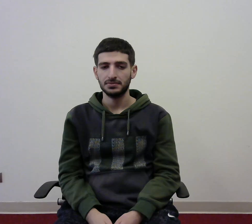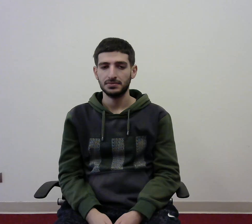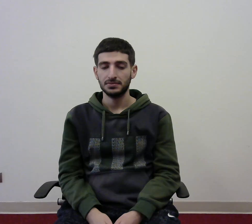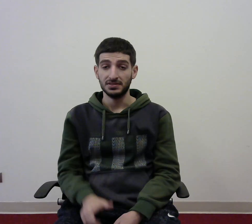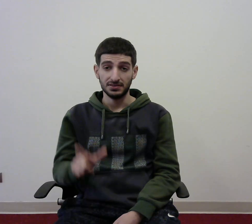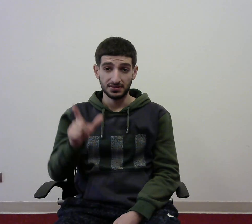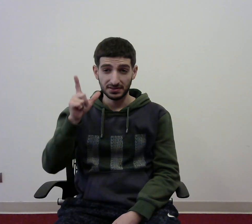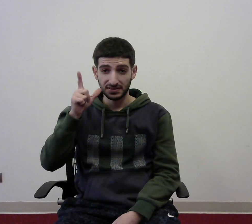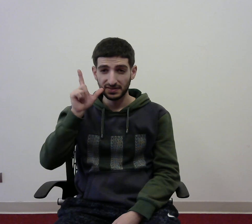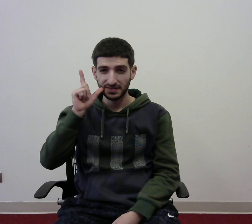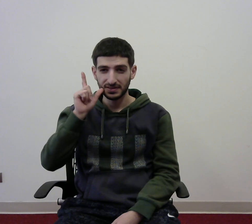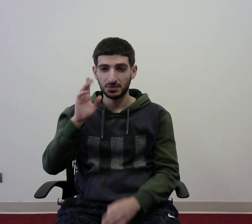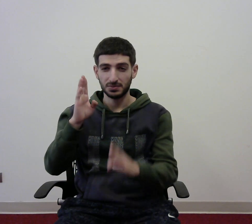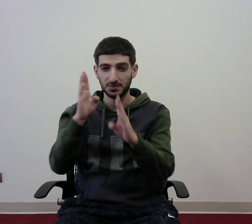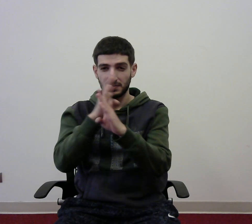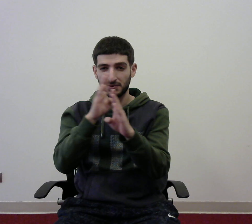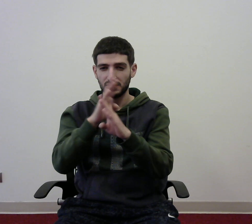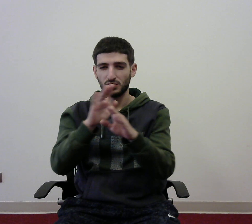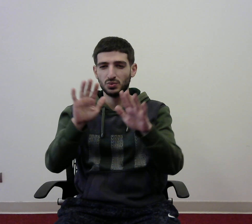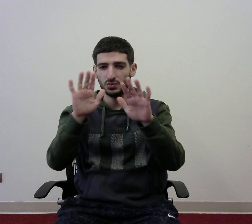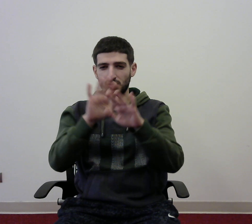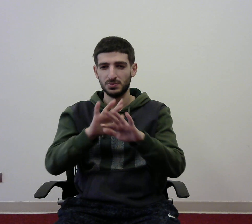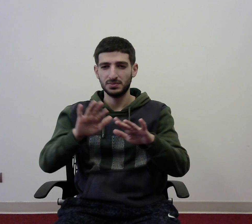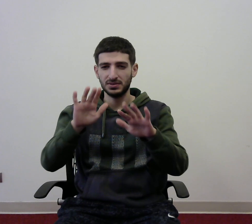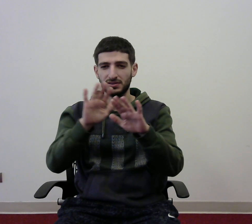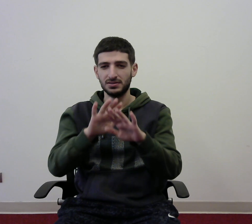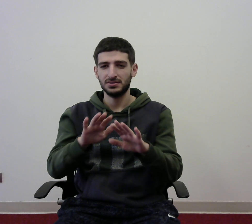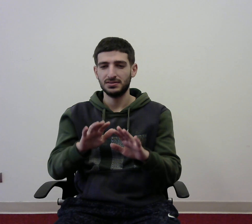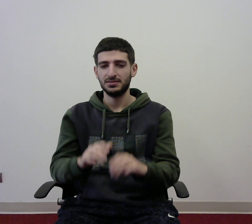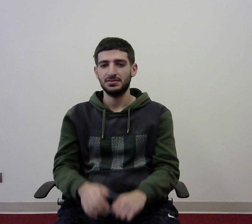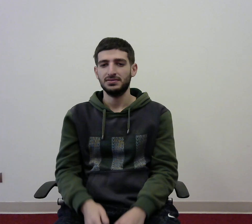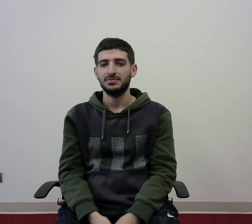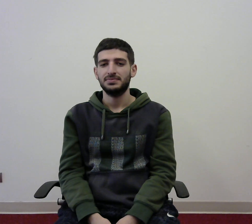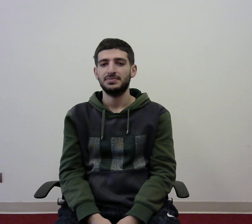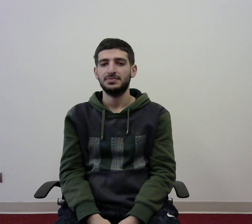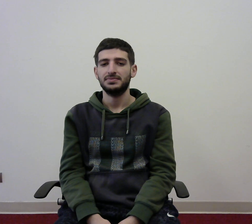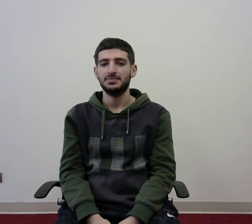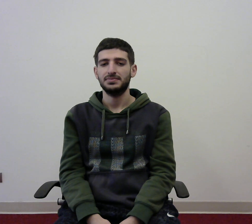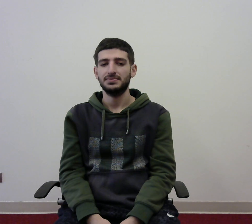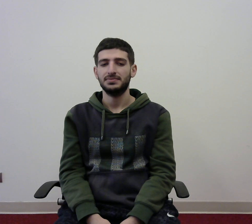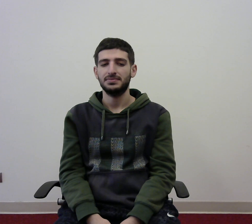Srağagün hava dumanlı idi